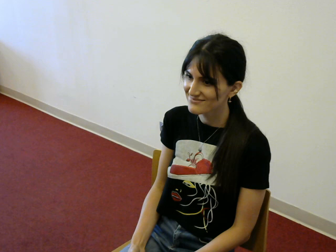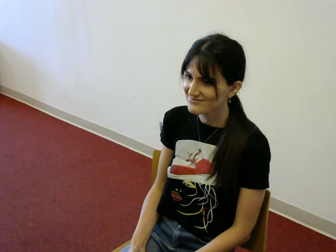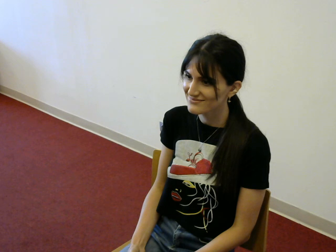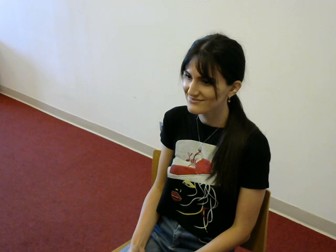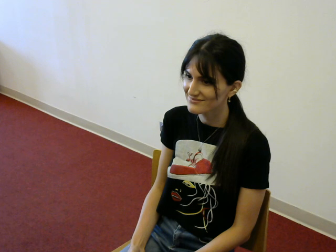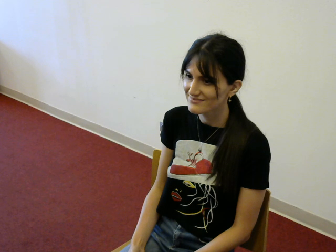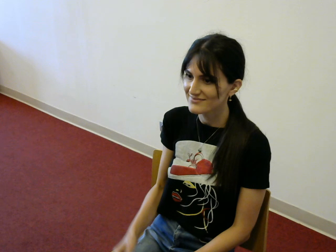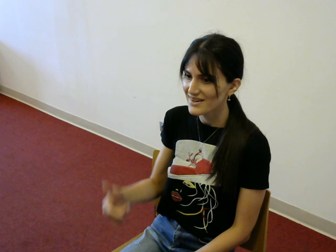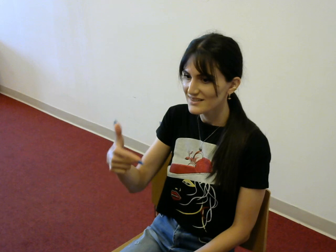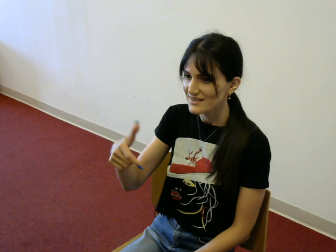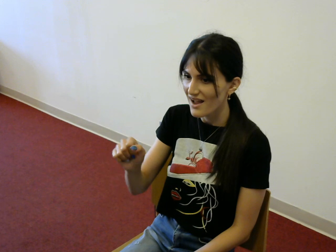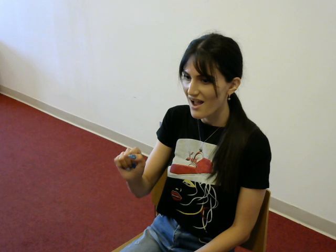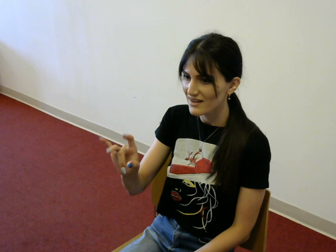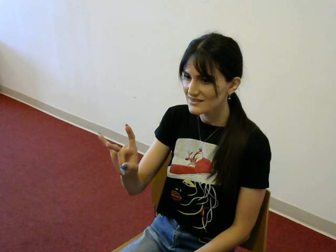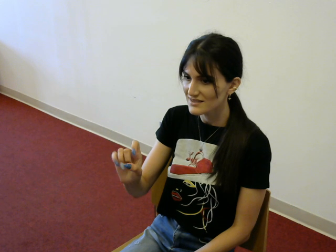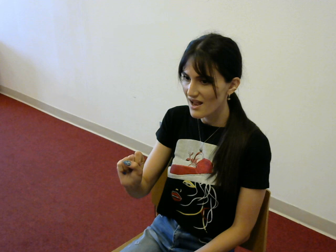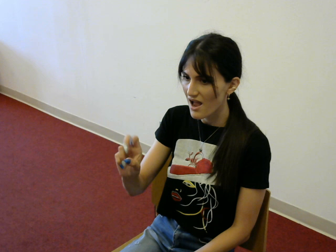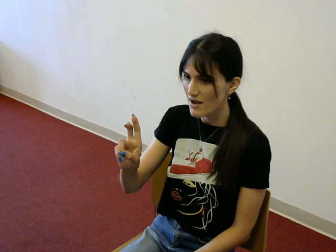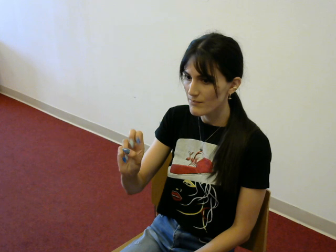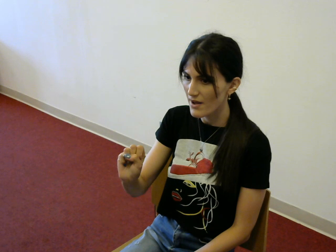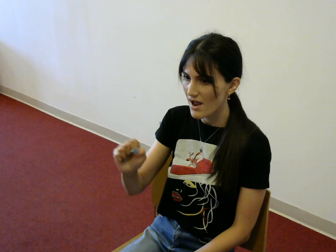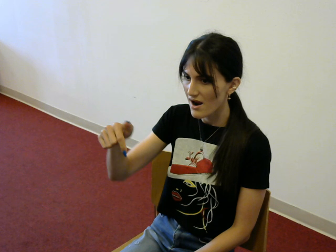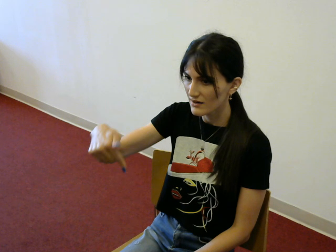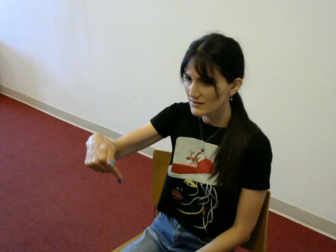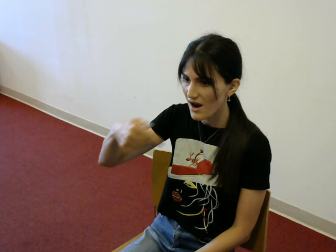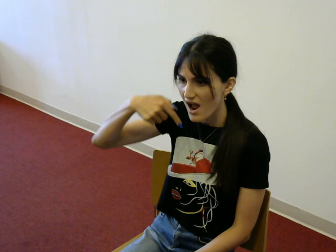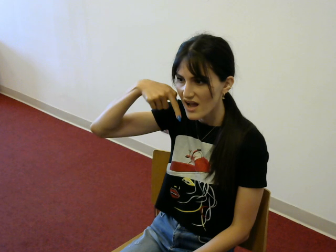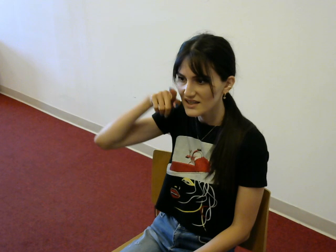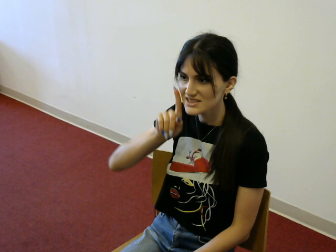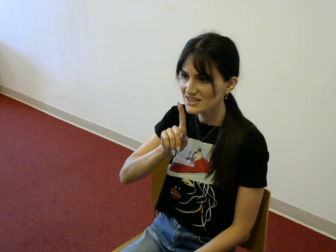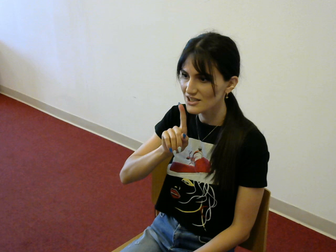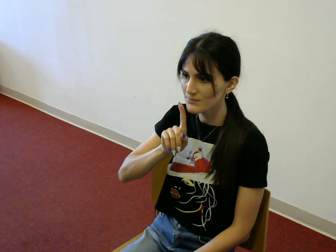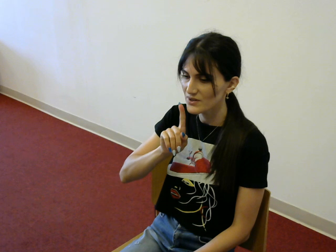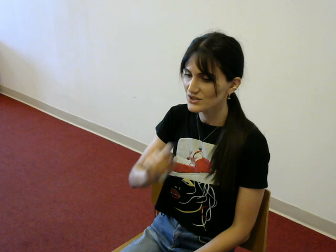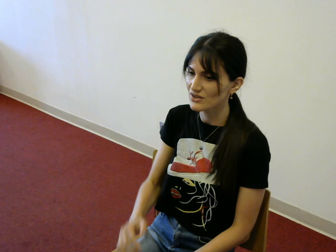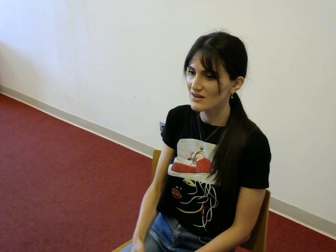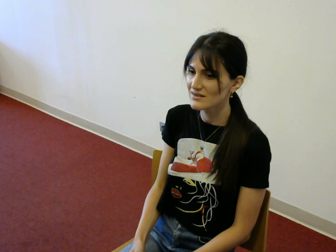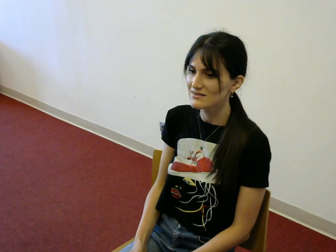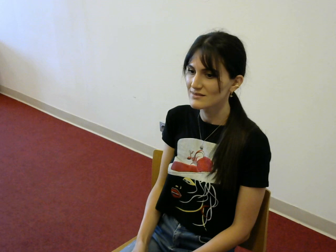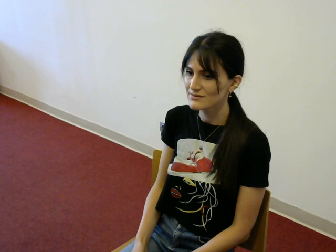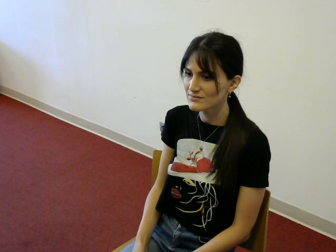Qarabağ Azərbaycandır!